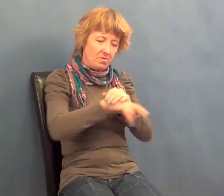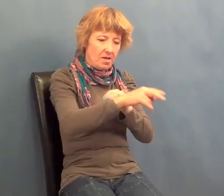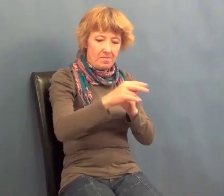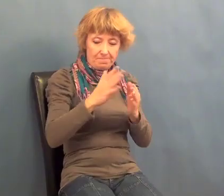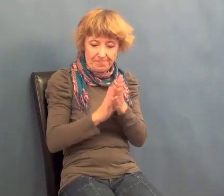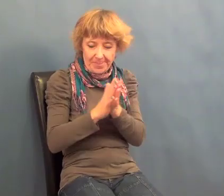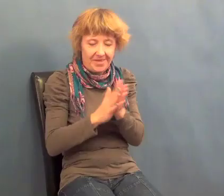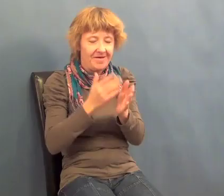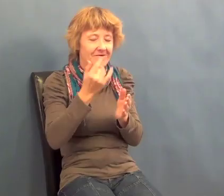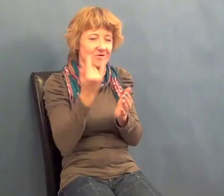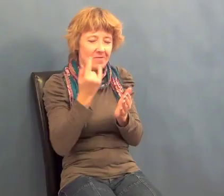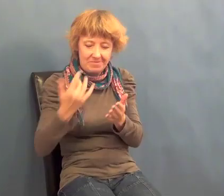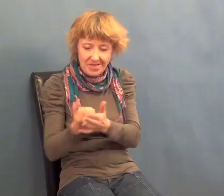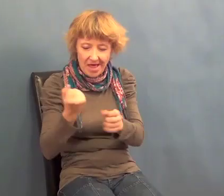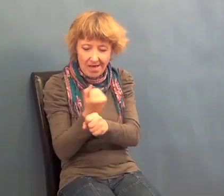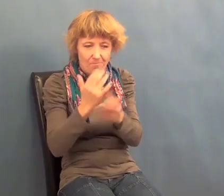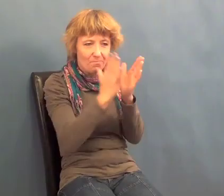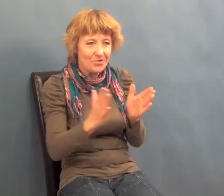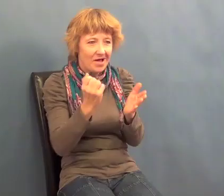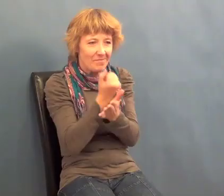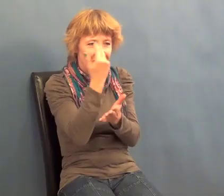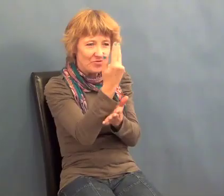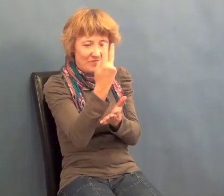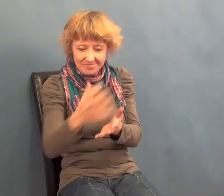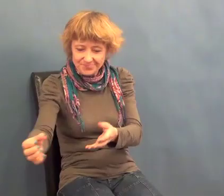Dziecko zaciera ręce, przygotowuje sobie trzy, dwa kamienie.